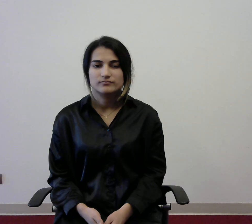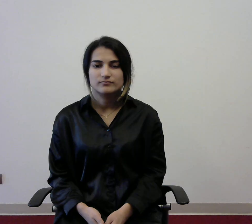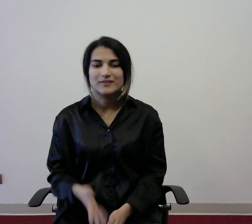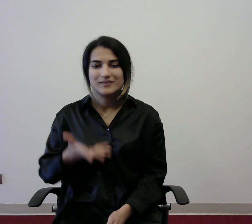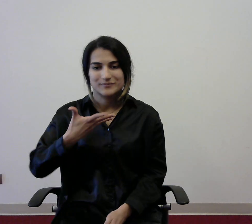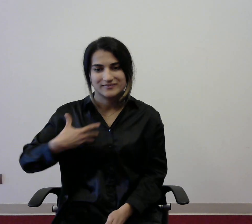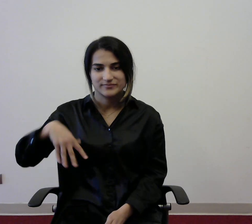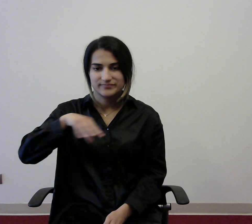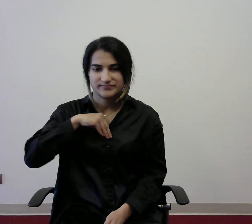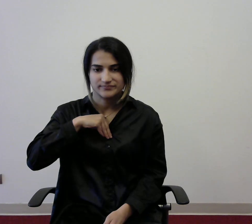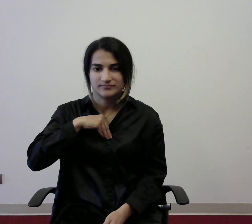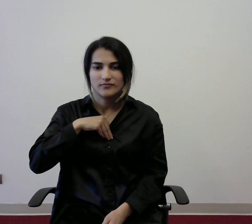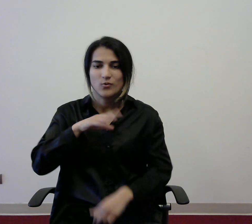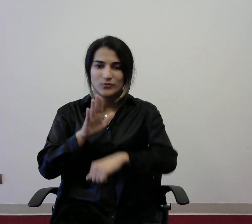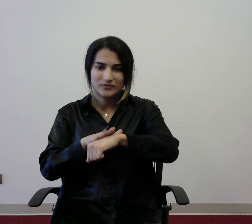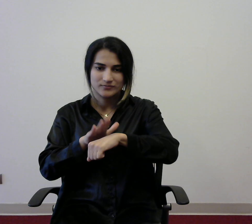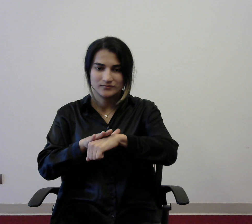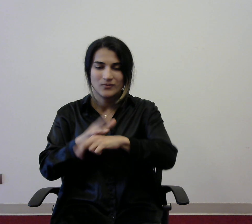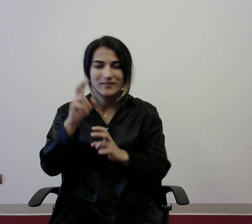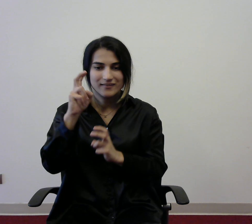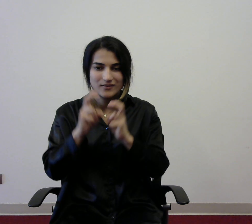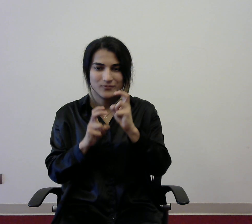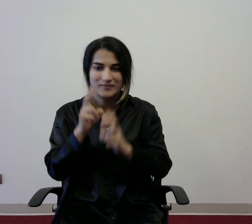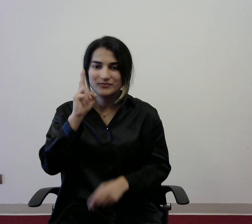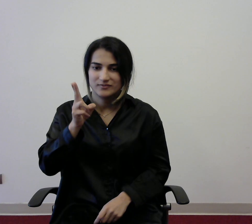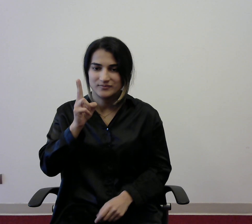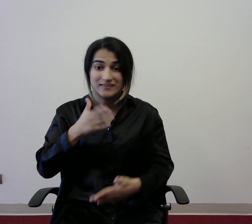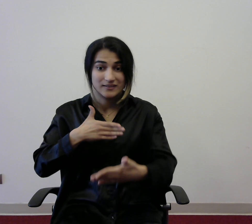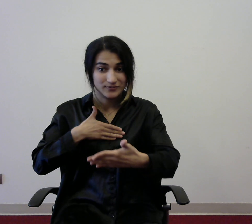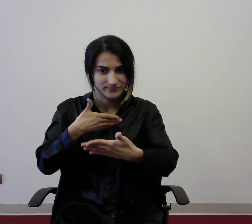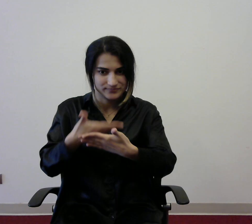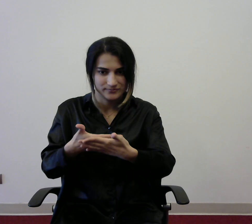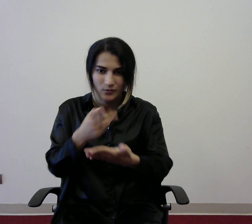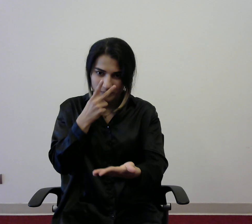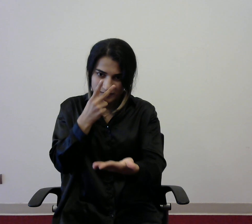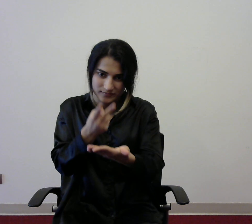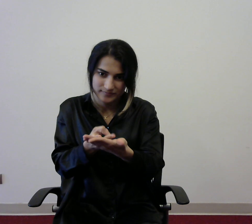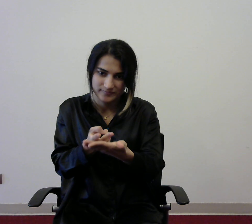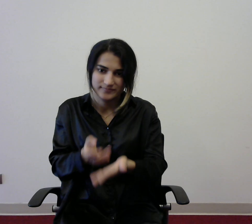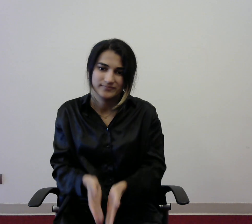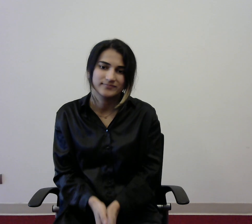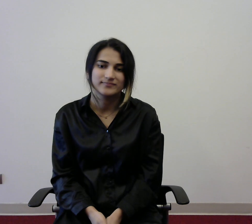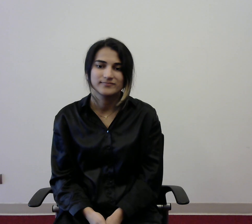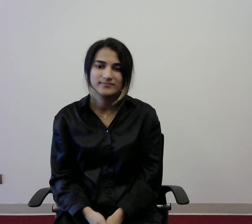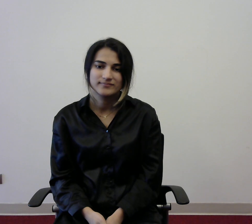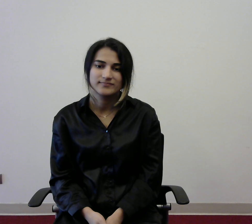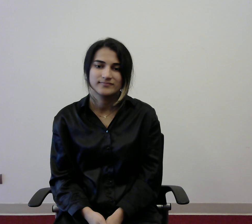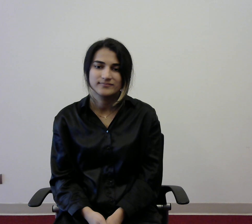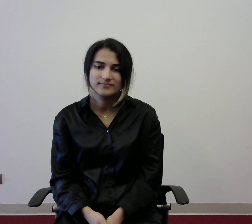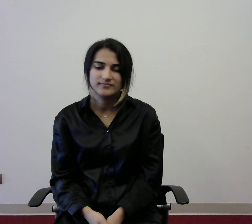Biz özəl şirkət kimi fəaliyyət göstəririk